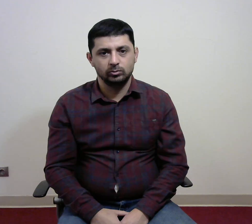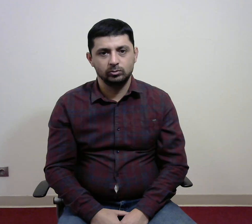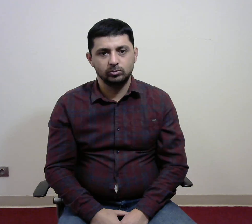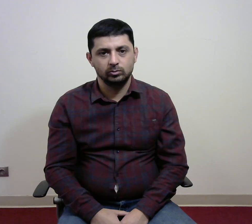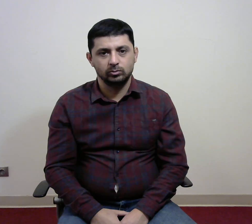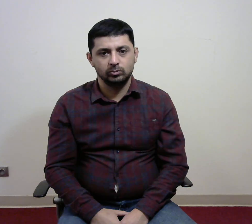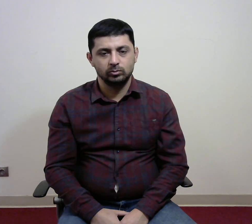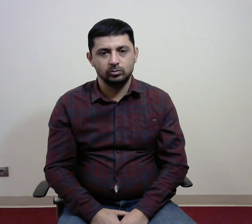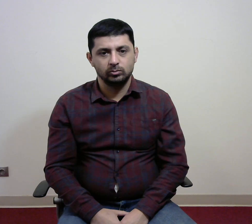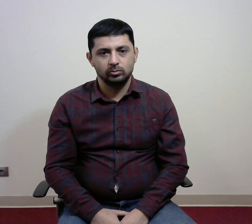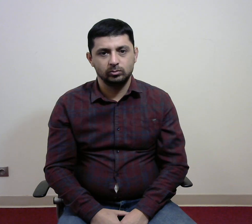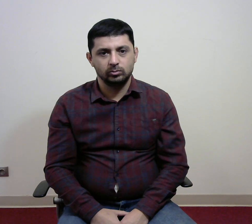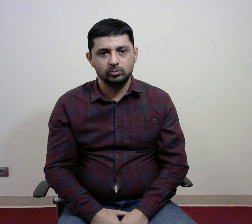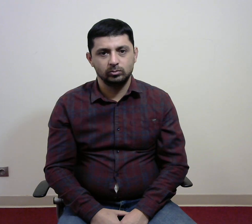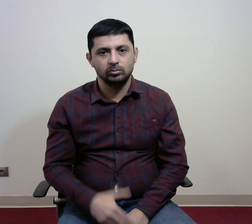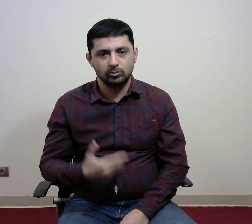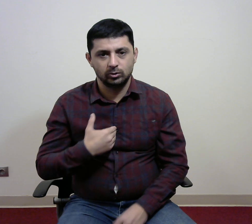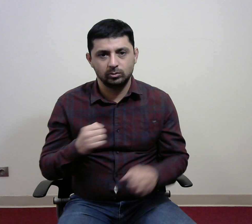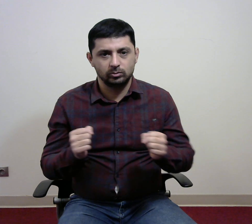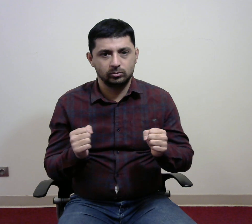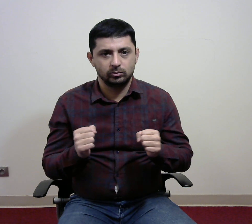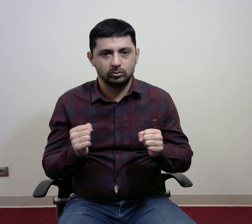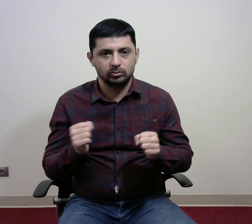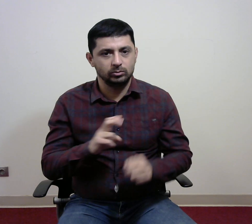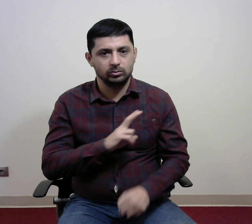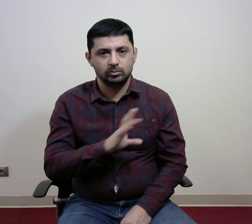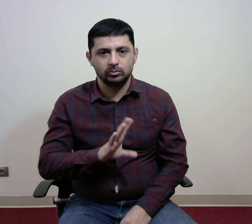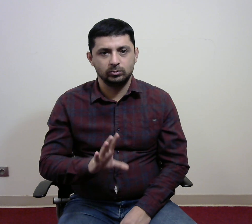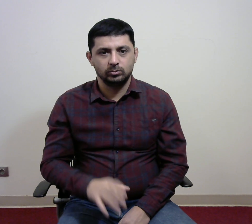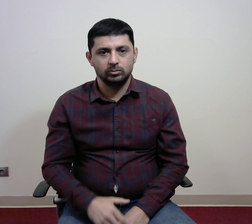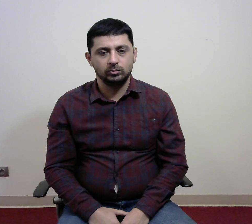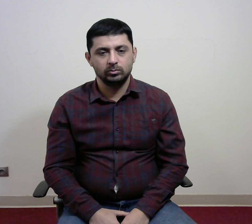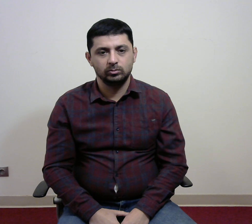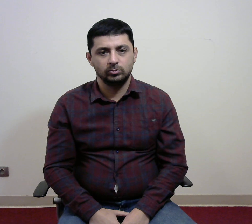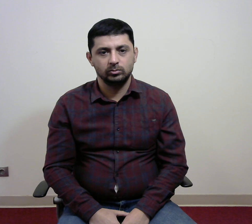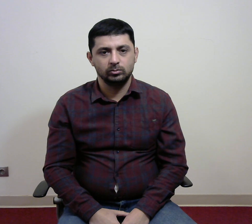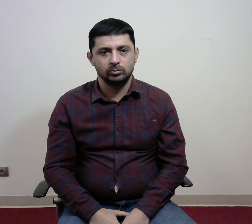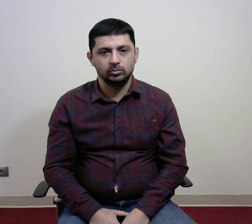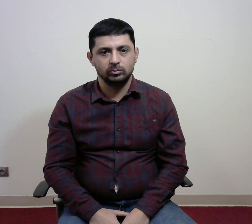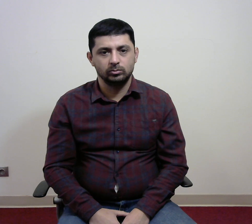Mən qışı sevmirəm